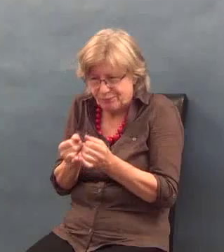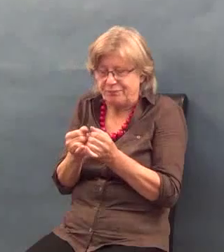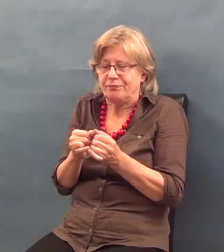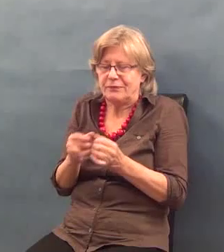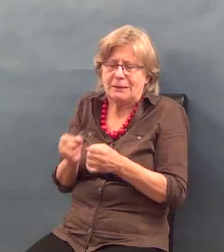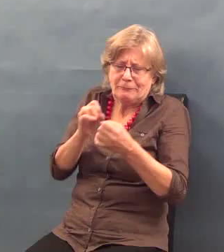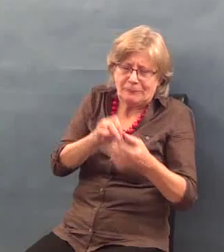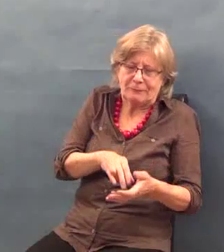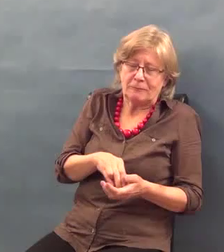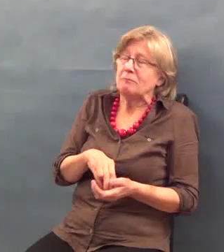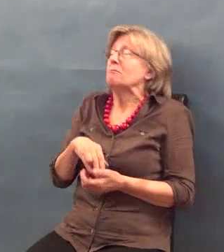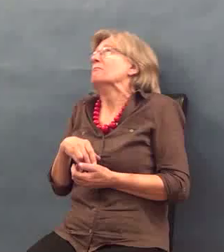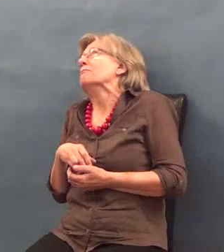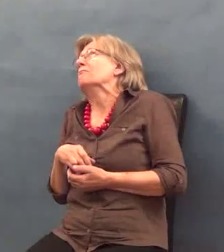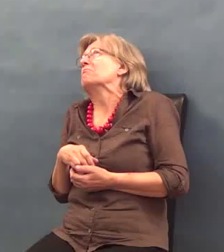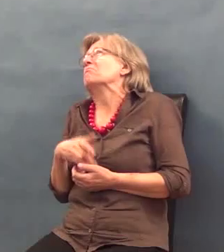Zsiada z roweru i patrzy w górę.